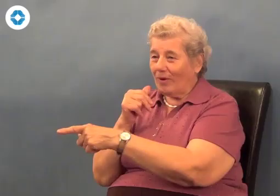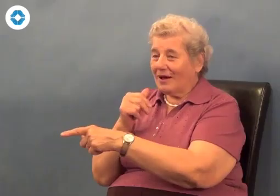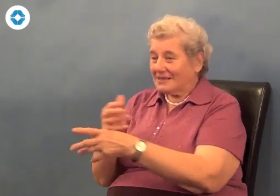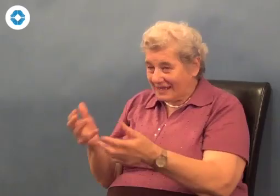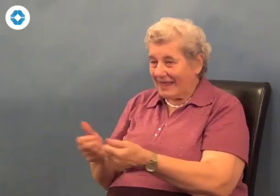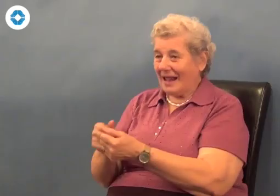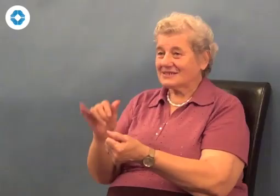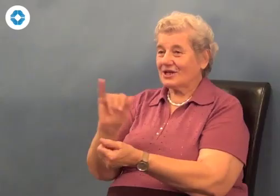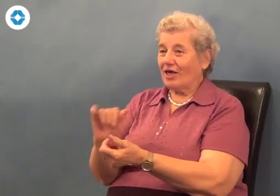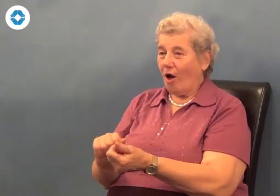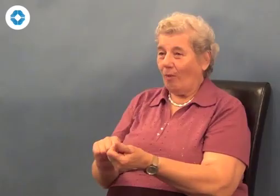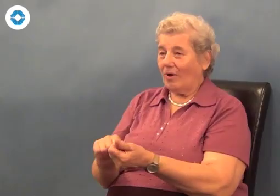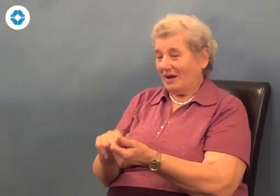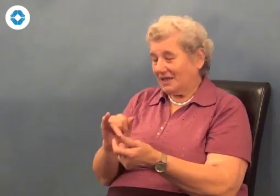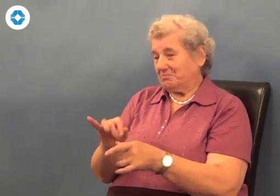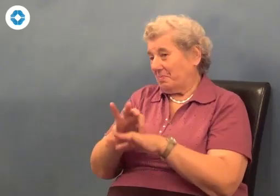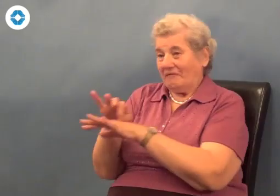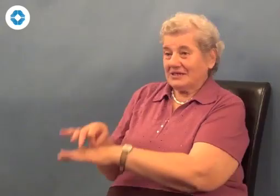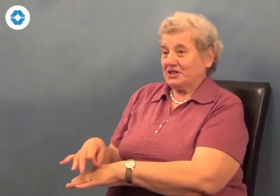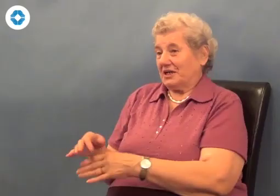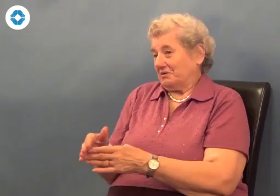Znaleźli ją i przyprowadzili do domu.